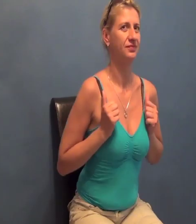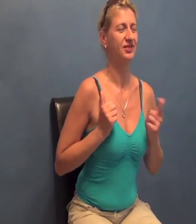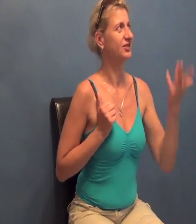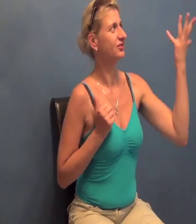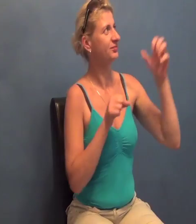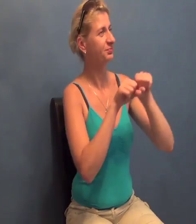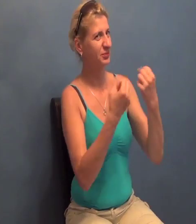Kobieta mówi, że okno rozbite i należy je naprawić.